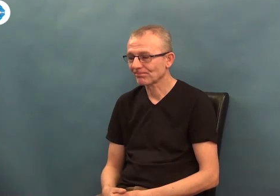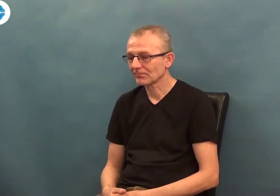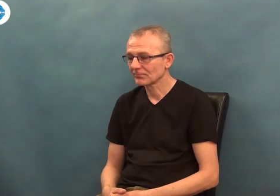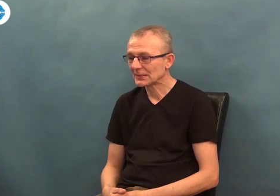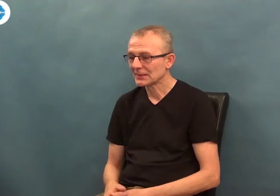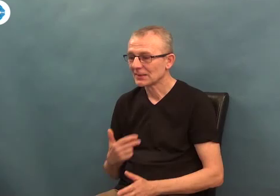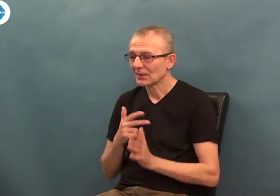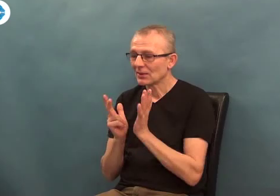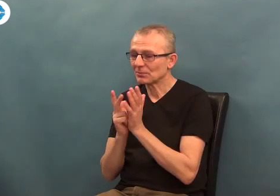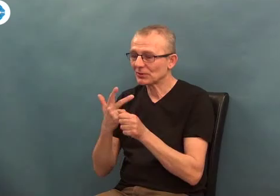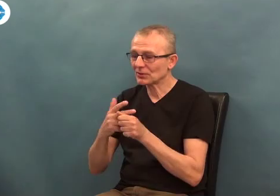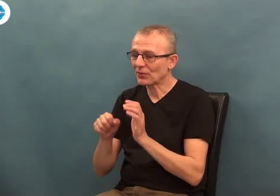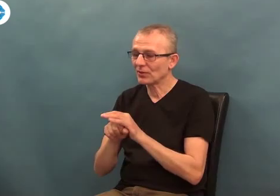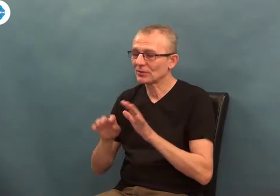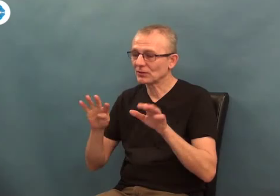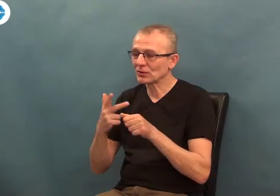Ja od osiemnastej trzydzieści do dziewiątej trzydzieści pracuję.